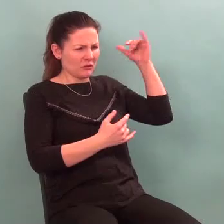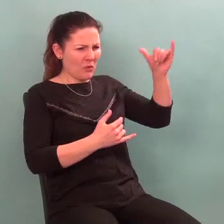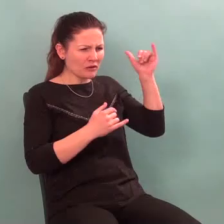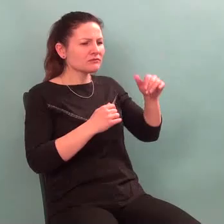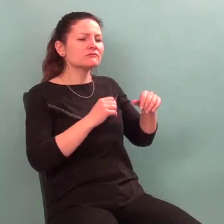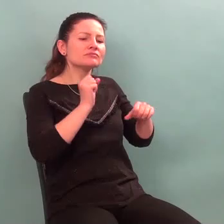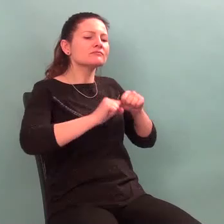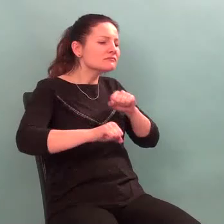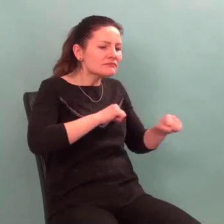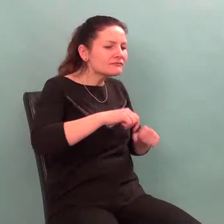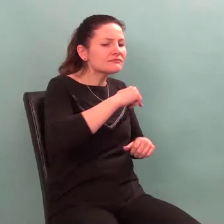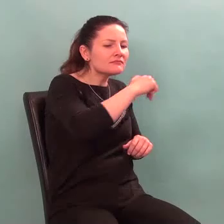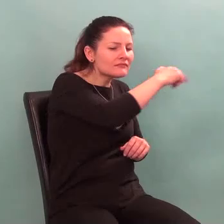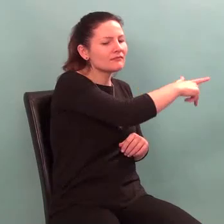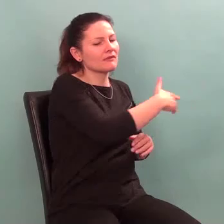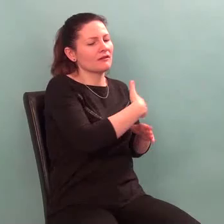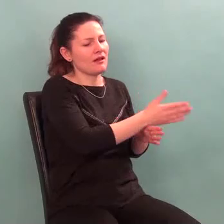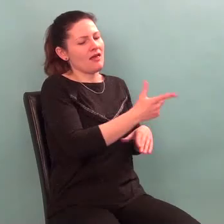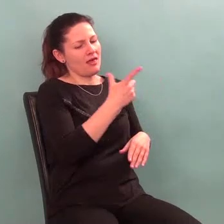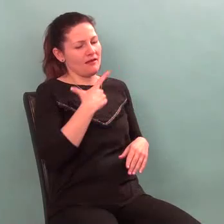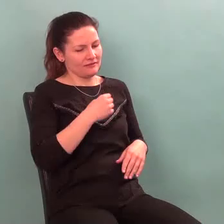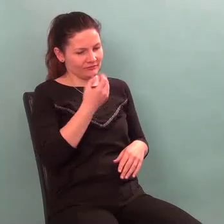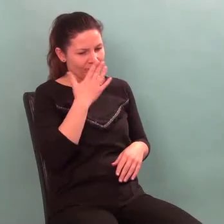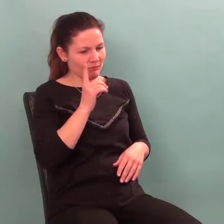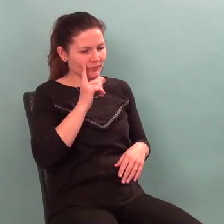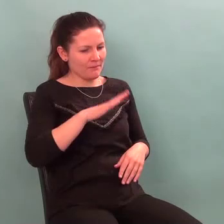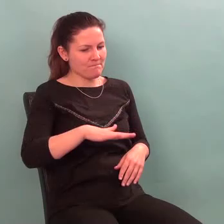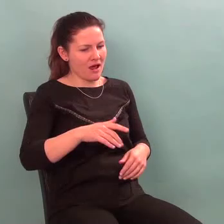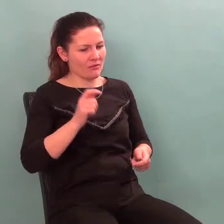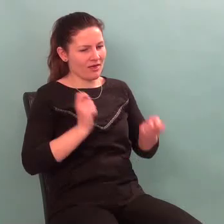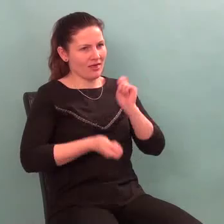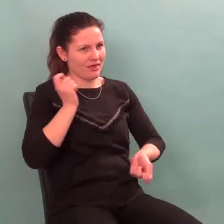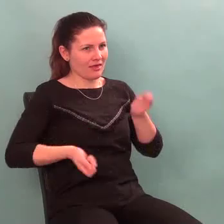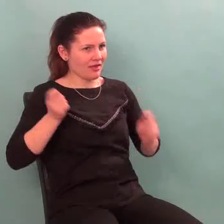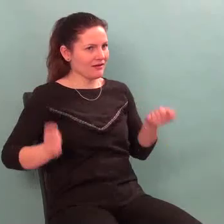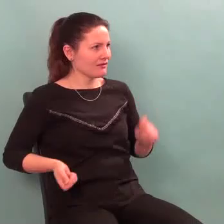Idzie i wchodzi do domu, a tu okazuje się, że mały chłopiec gra na perkusji.